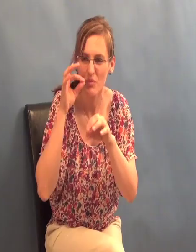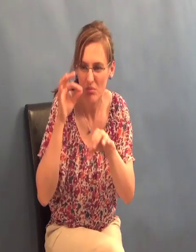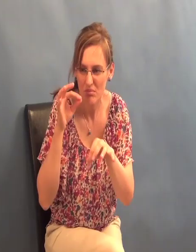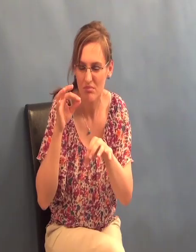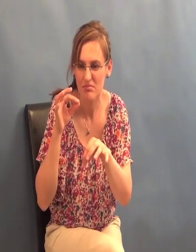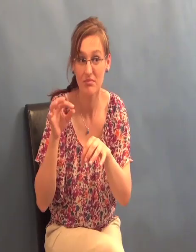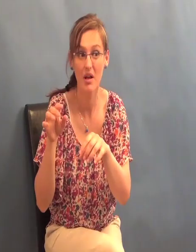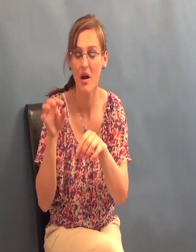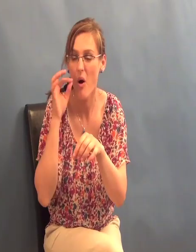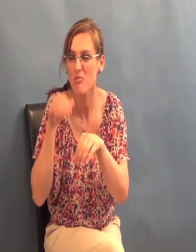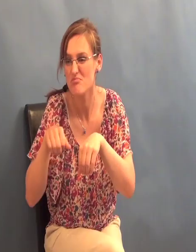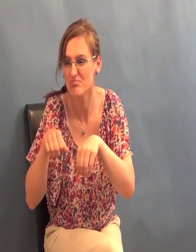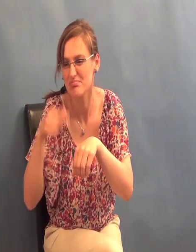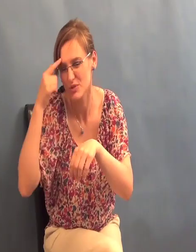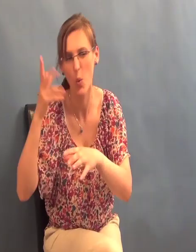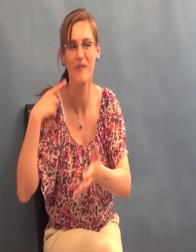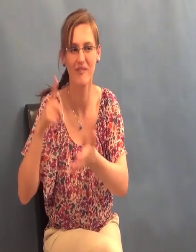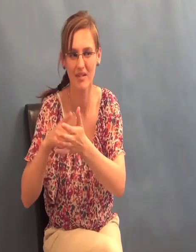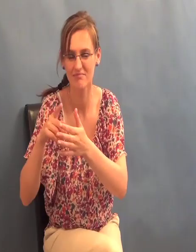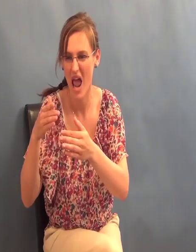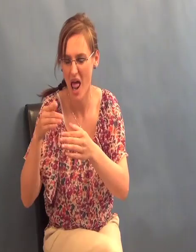Kot myśli, że wygrał.